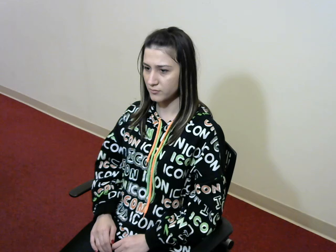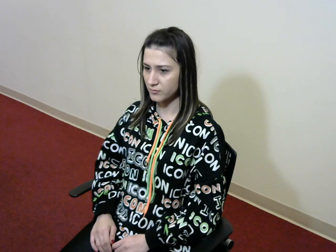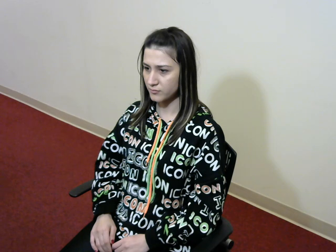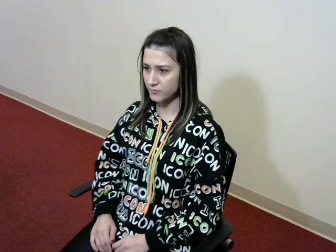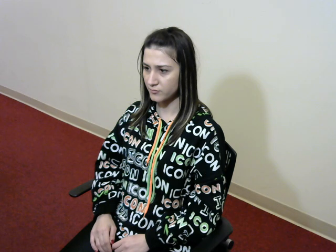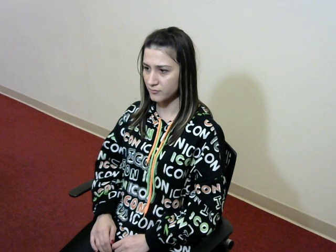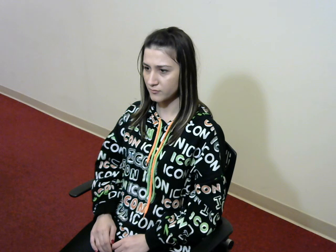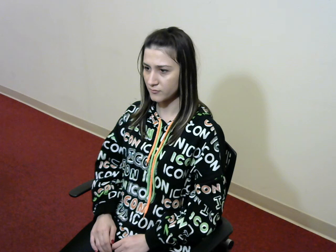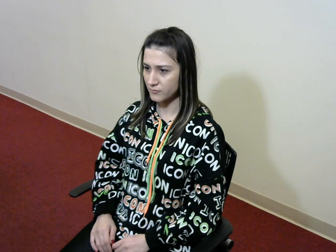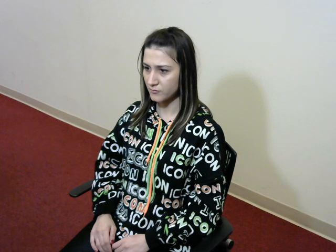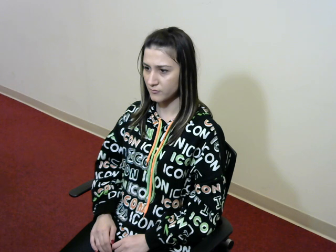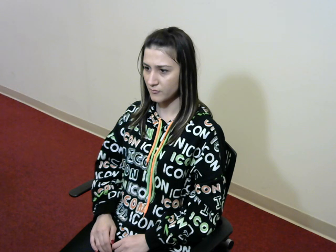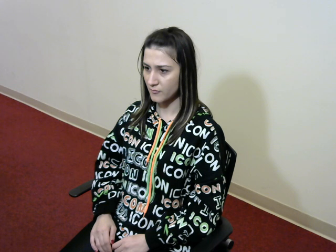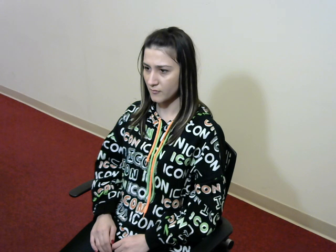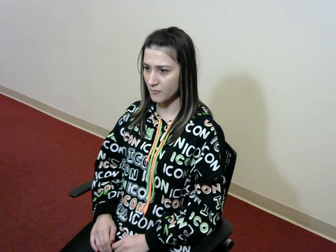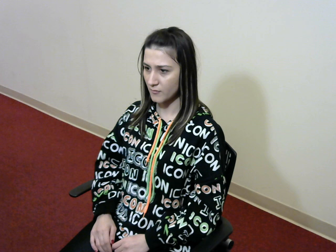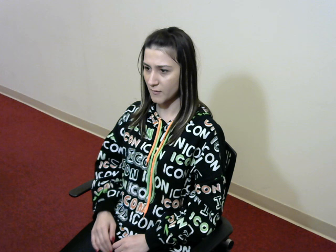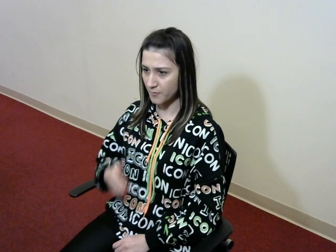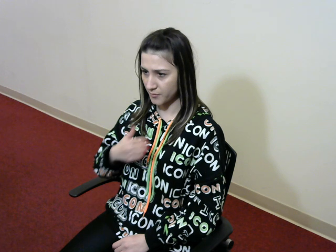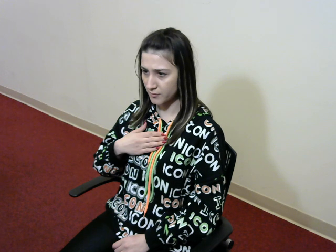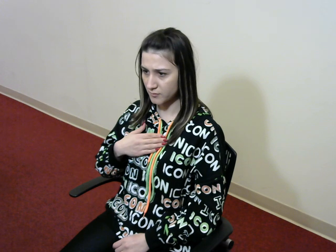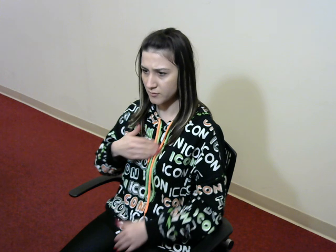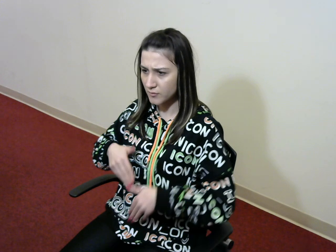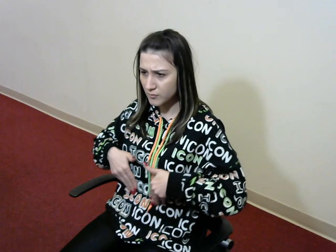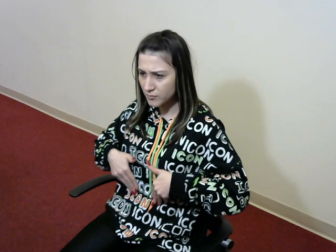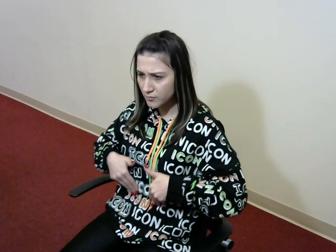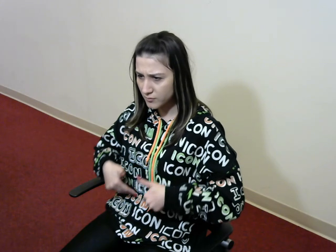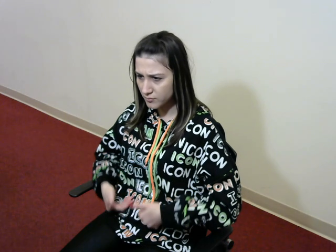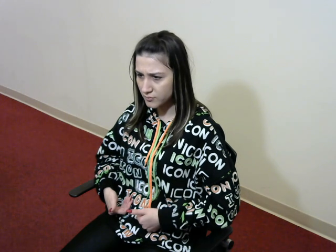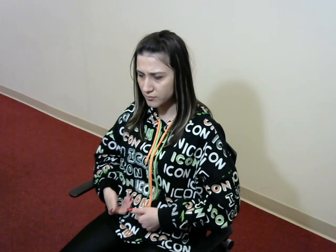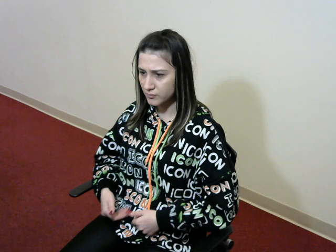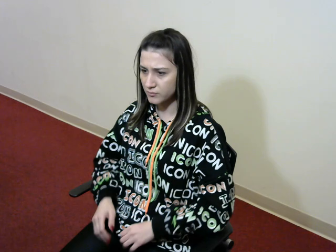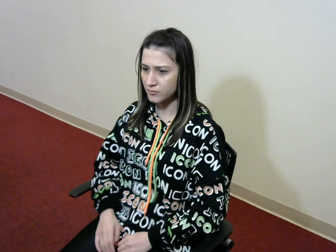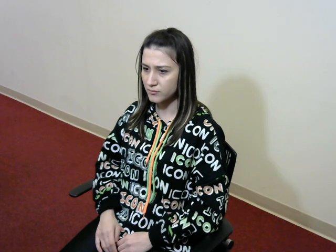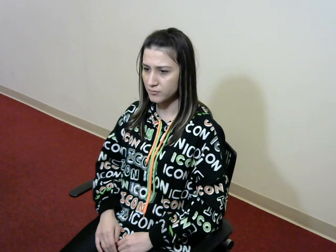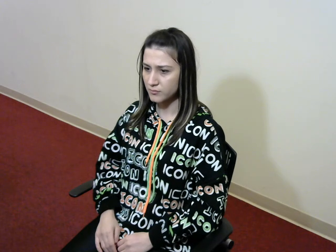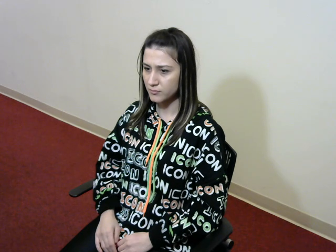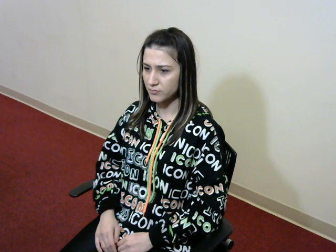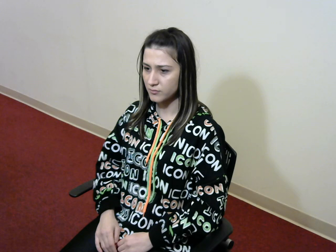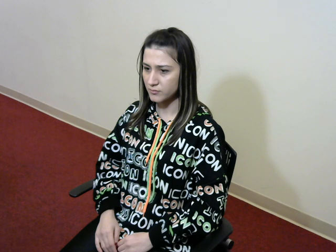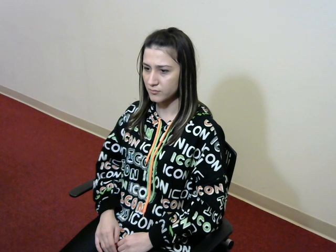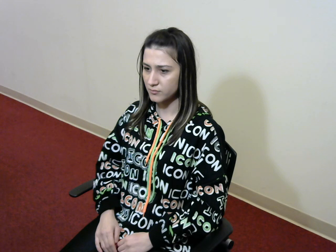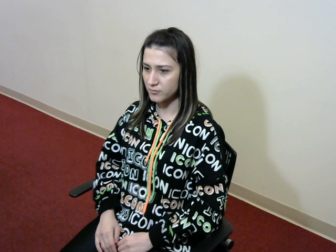Mən acmışam